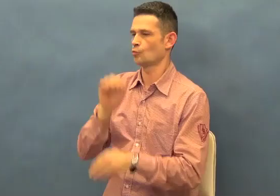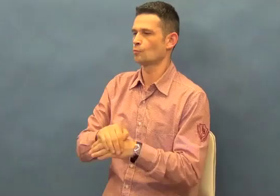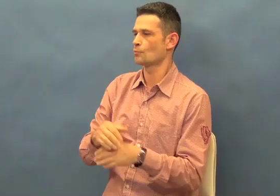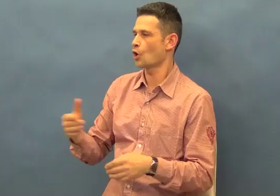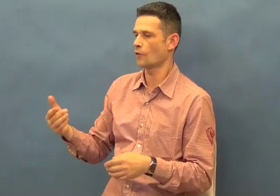Umowa...